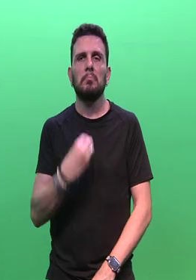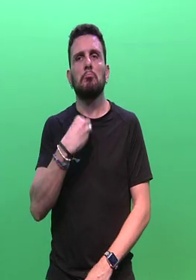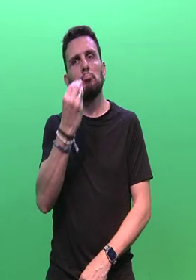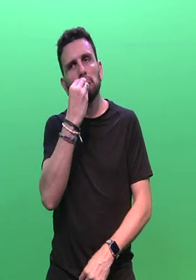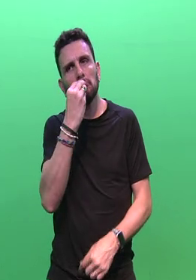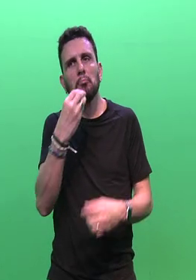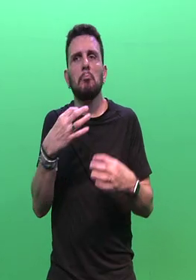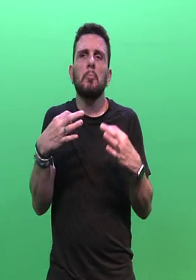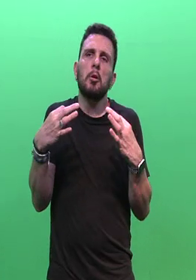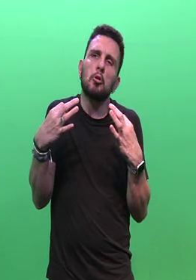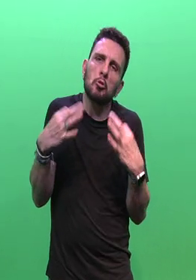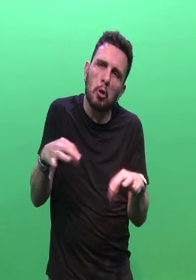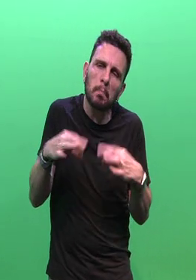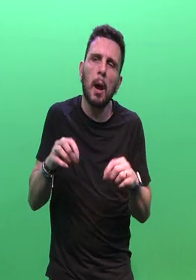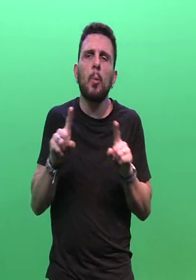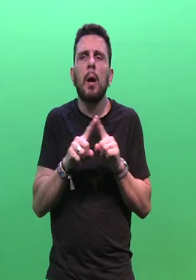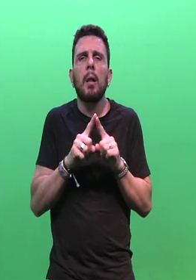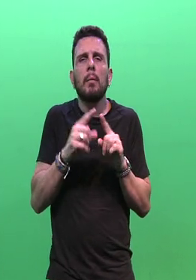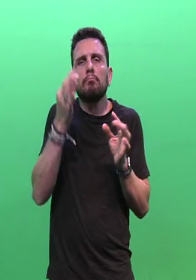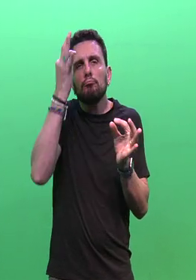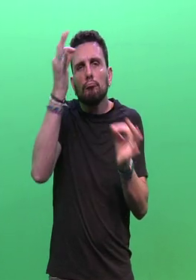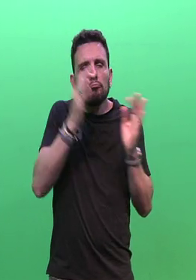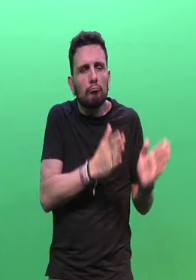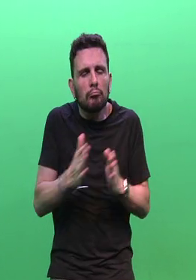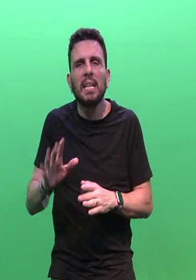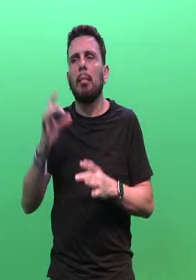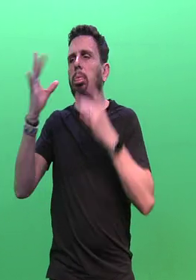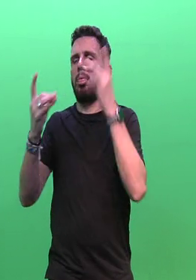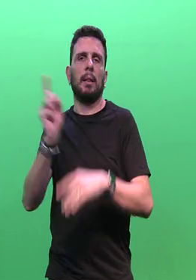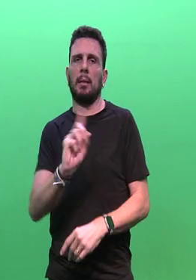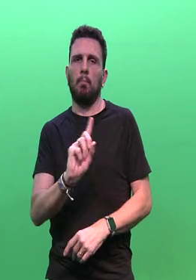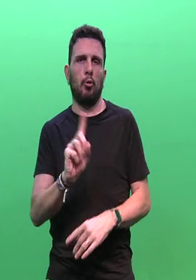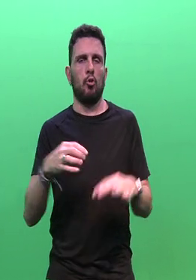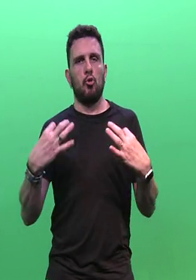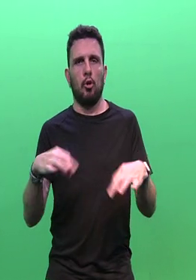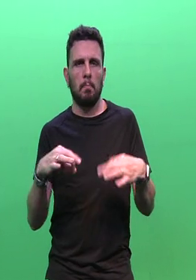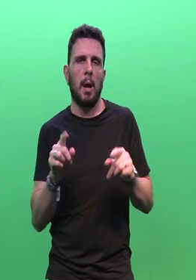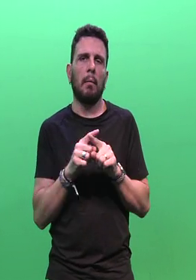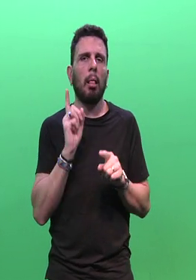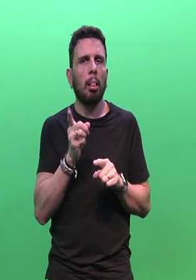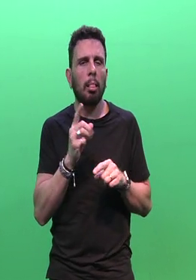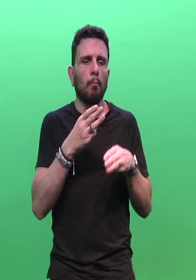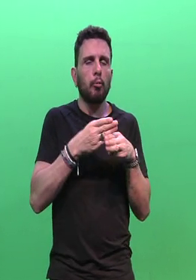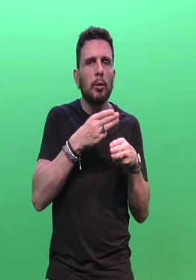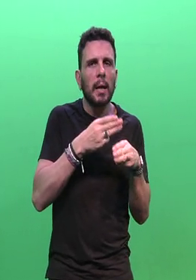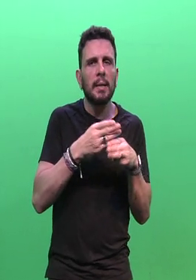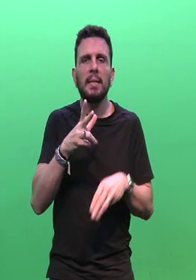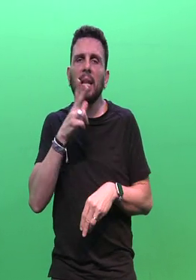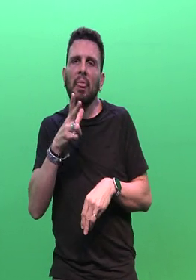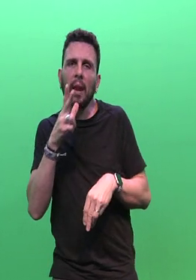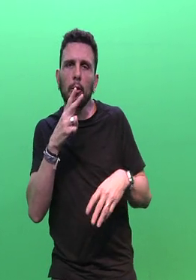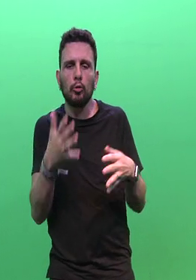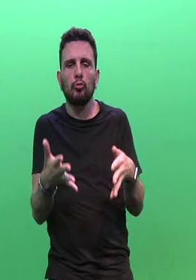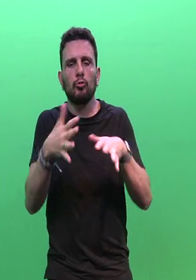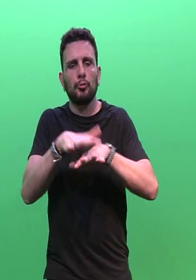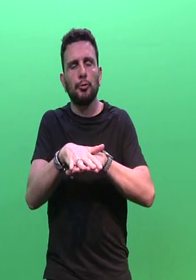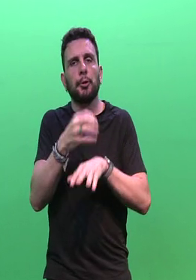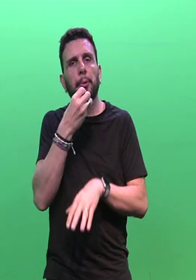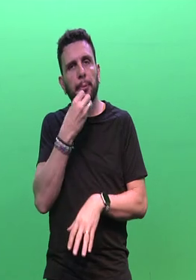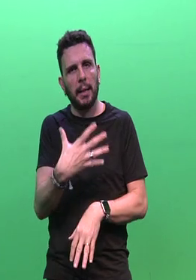Menjo normal, ni de manera molt estricta ni ximpleries. Però la dieta ha de contenir proteïnes i carbohidrats barrejats, que sigui una dieta que estigui bé.